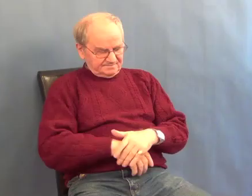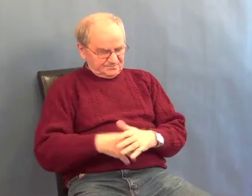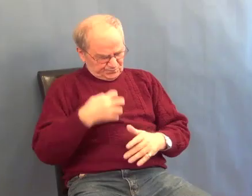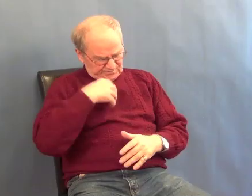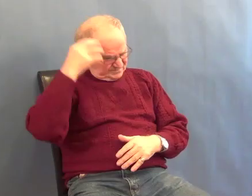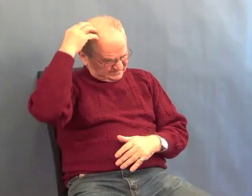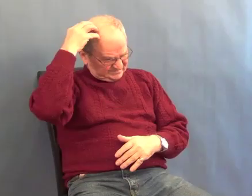Drapał się po głowie.